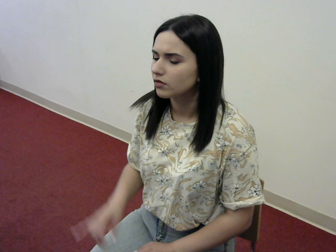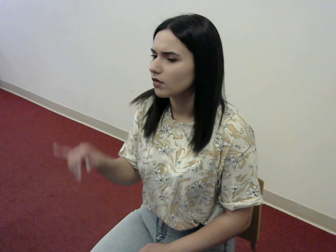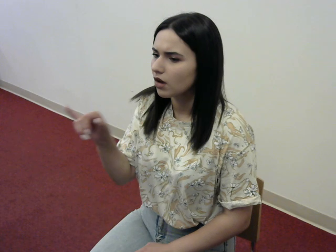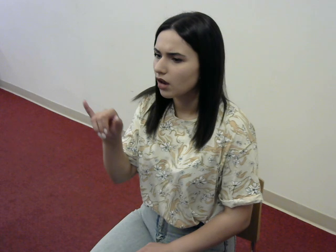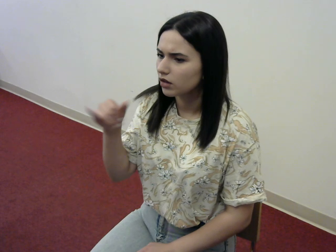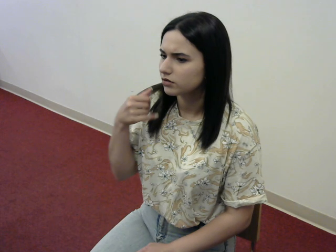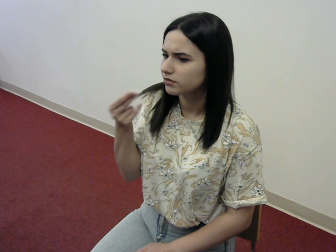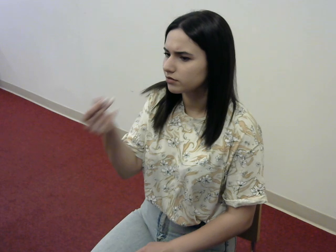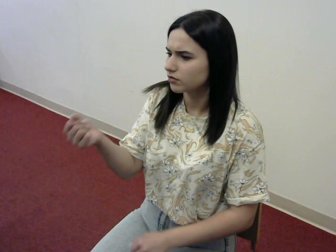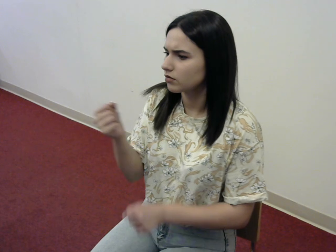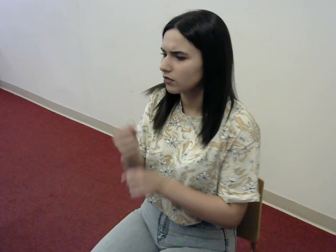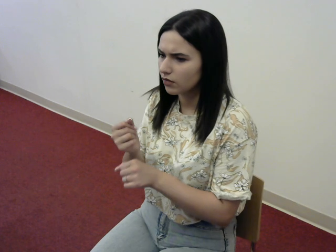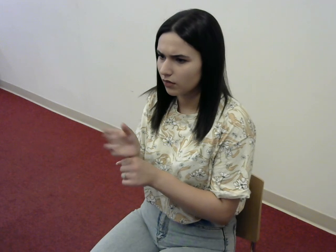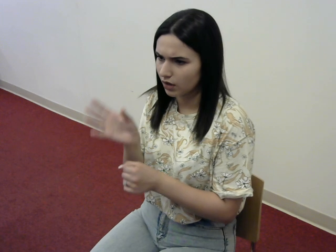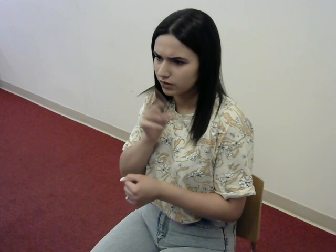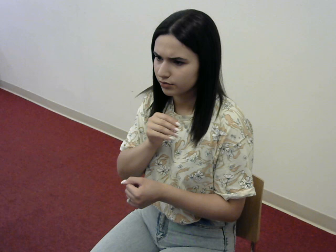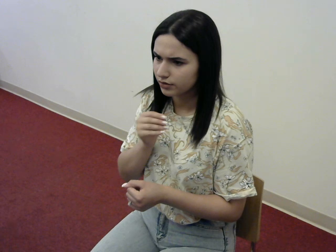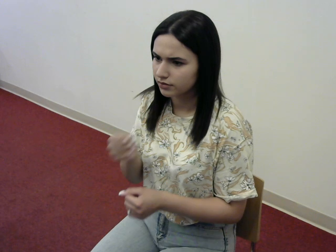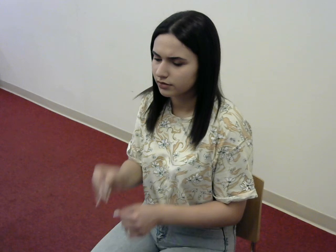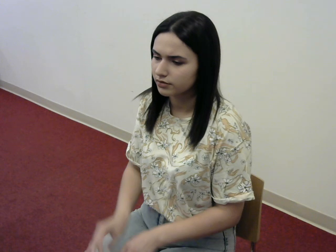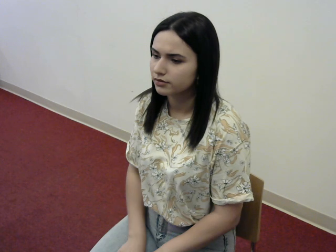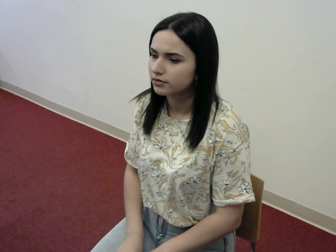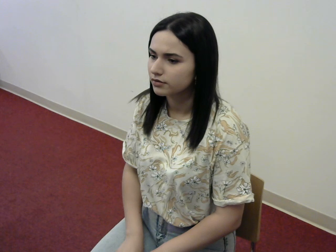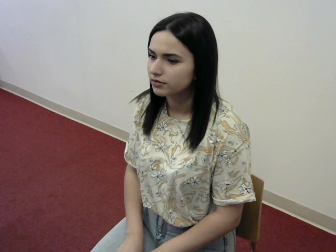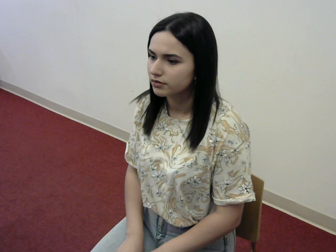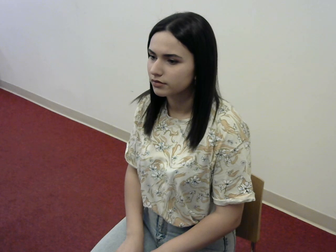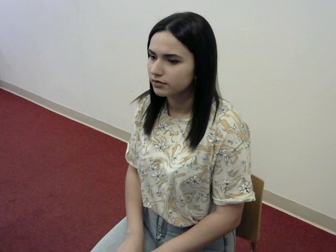Harda ödəniş edə bilərəm?